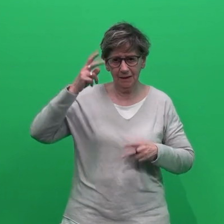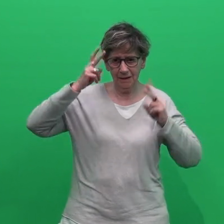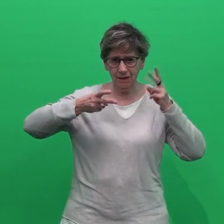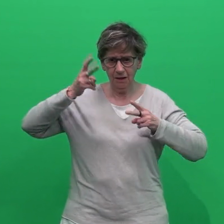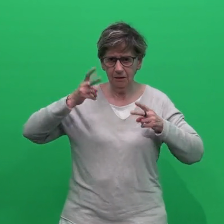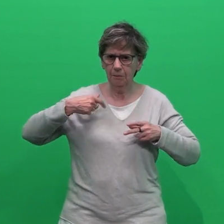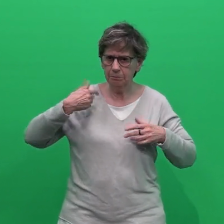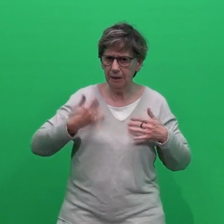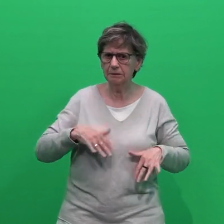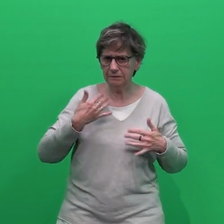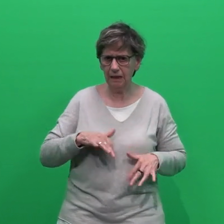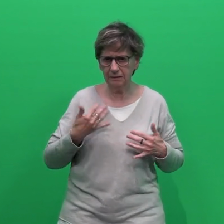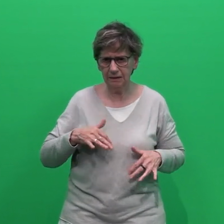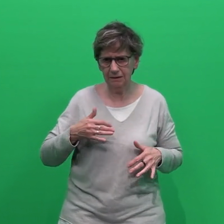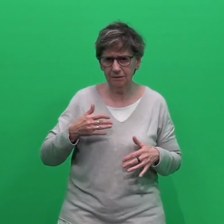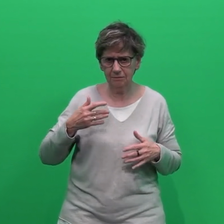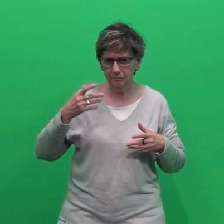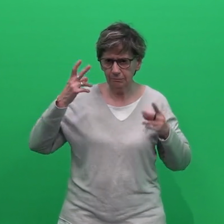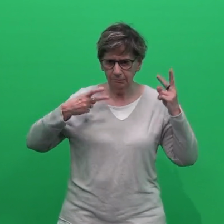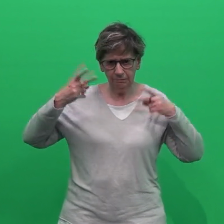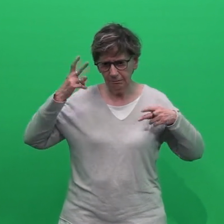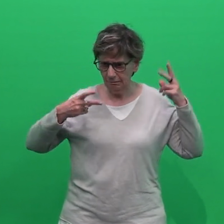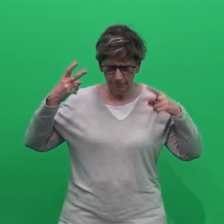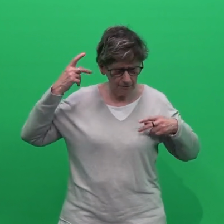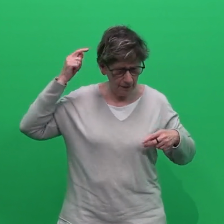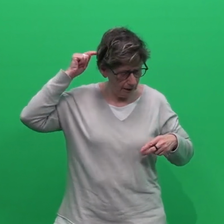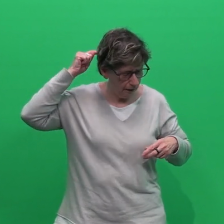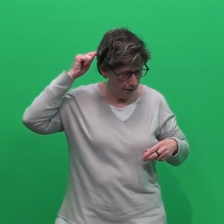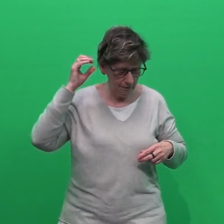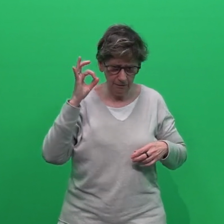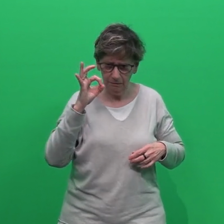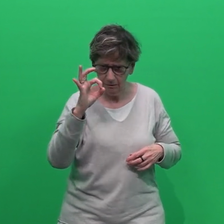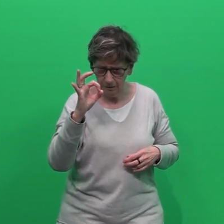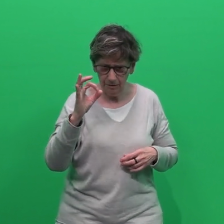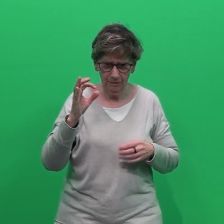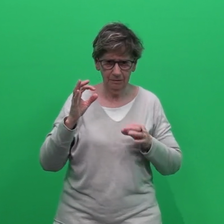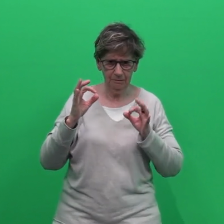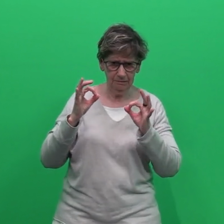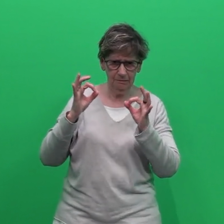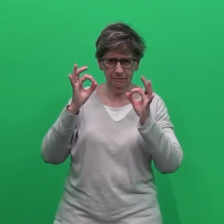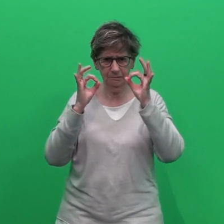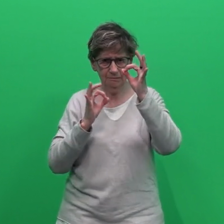Em cauen força els cabells i tinc algunes clapes darrere.